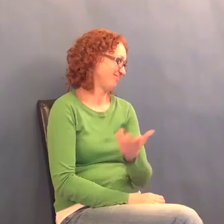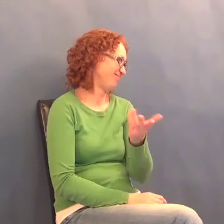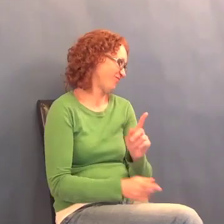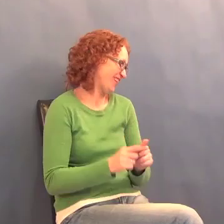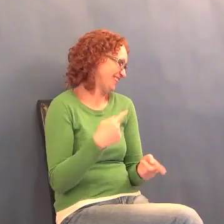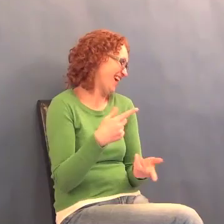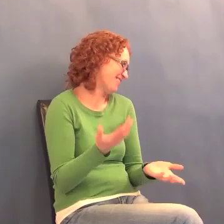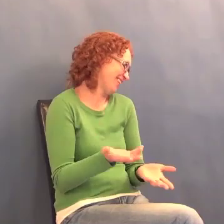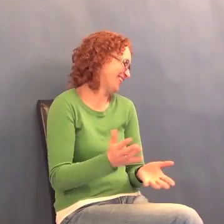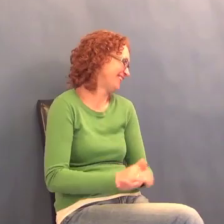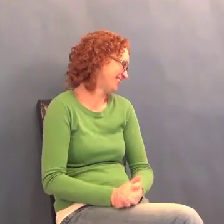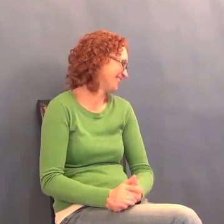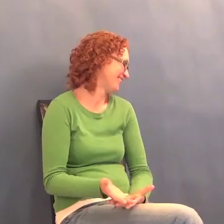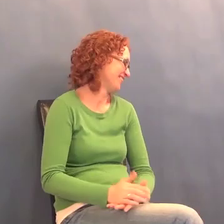Właśnie razem jest tak samo.